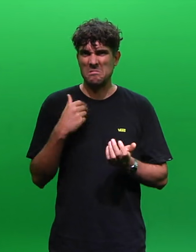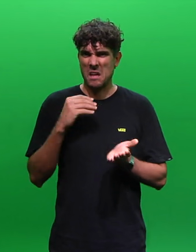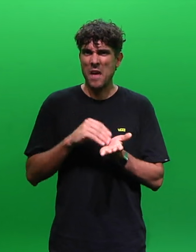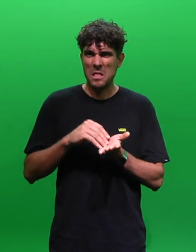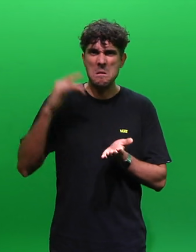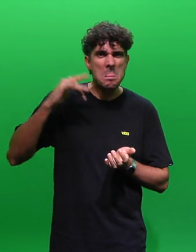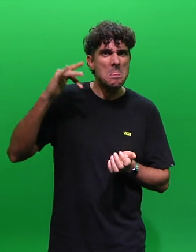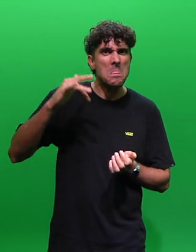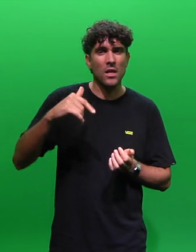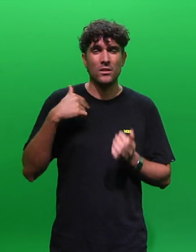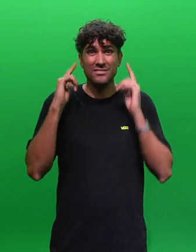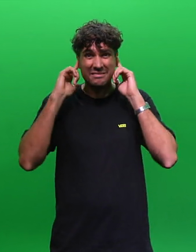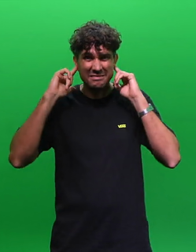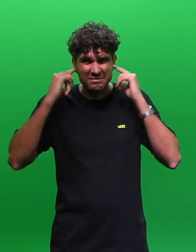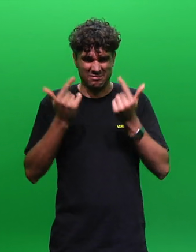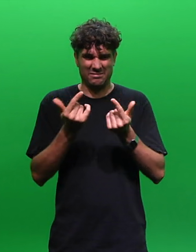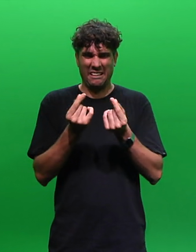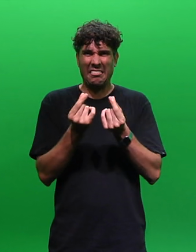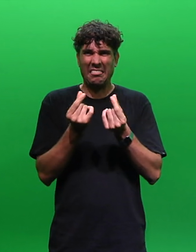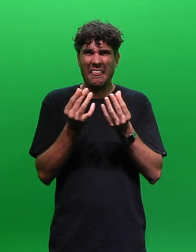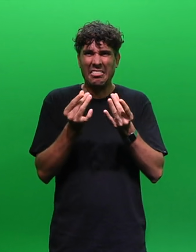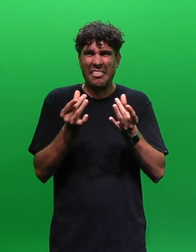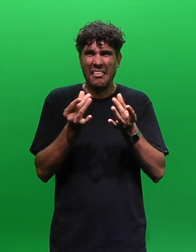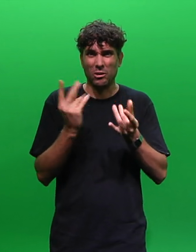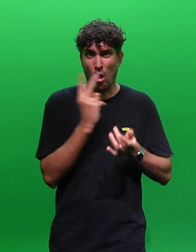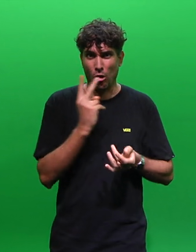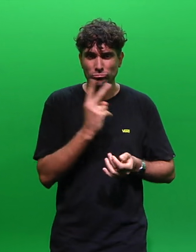De vegades em poso el dit a les orelles i trec cera de totes dues orelles.